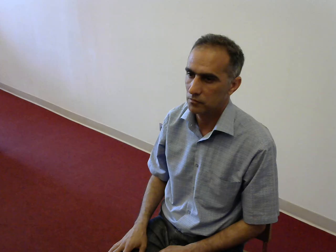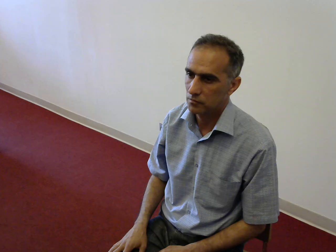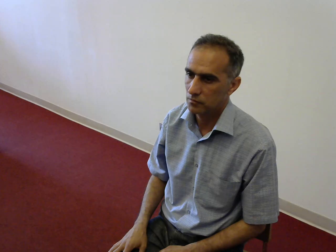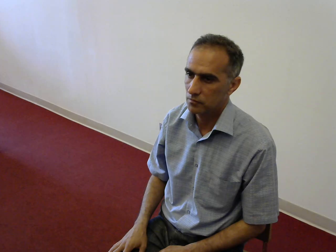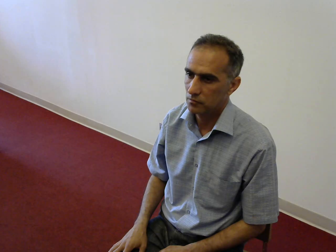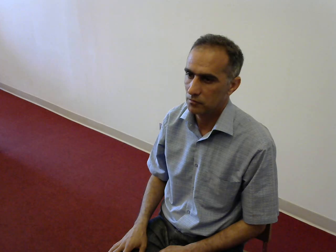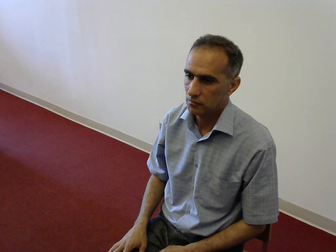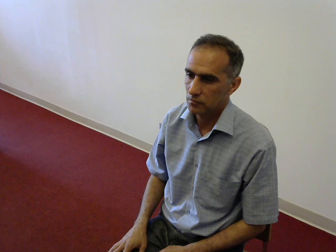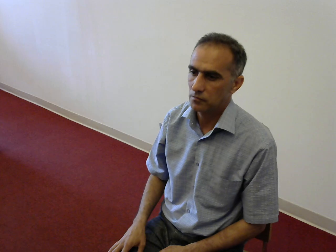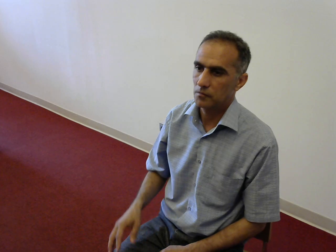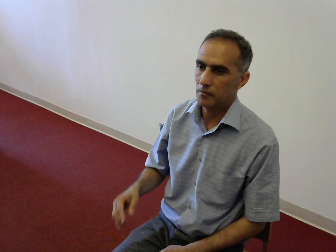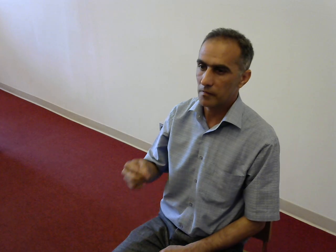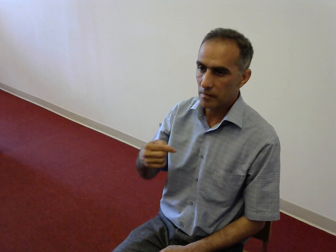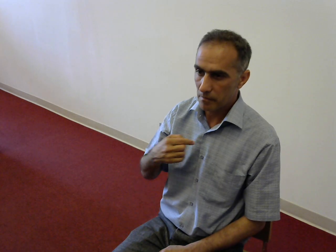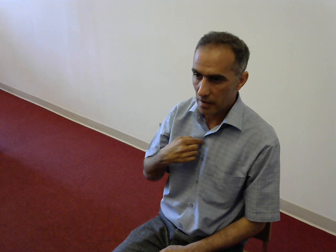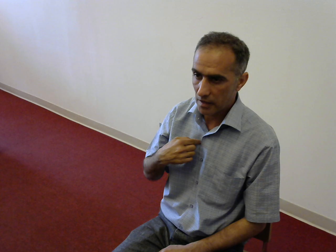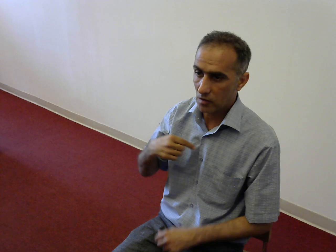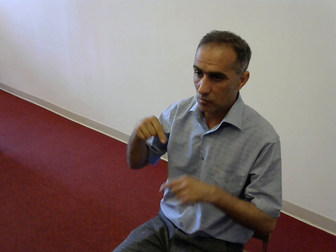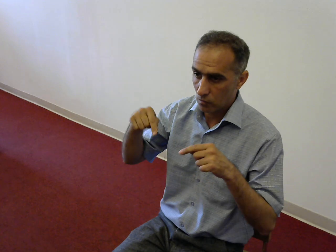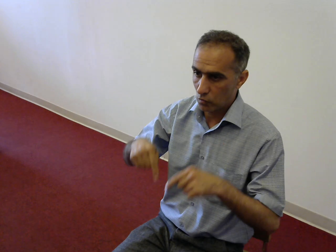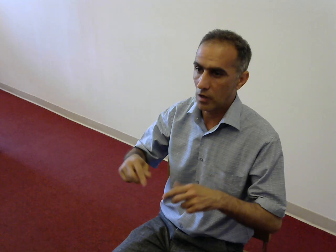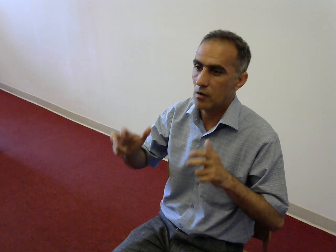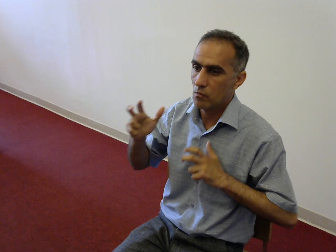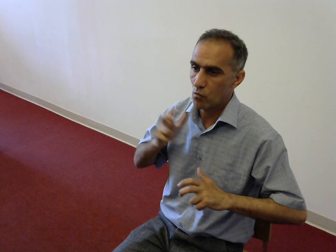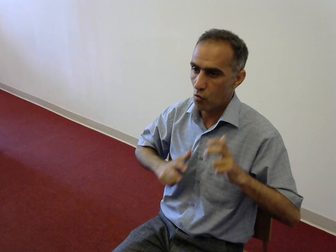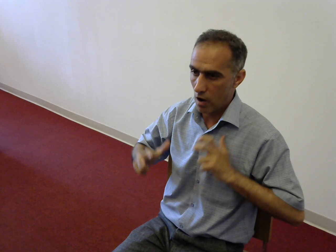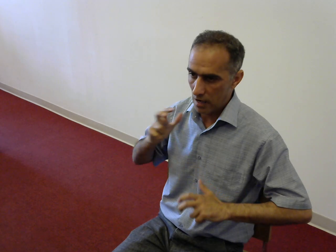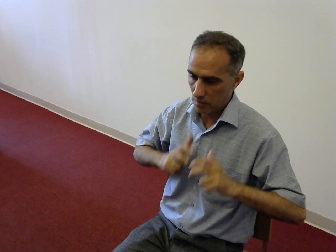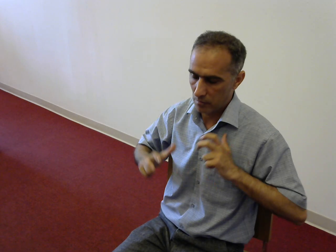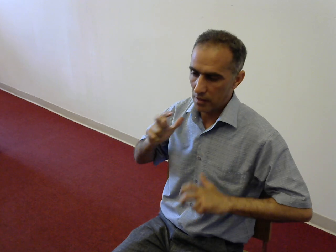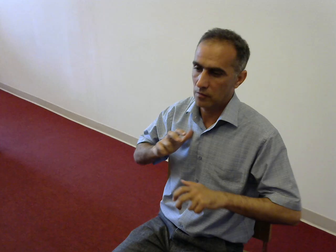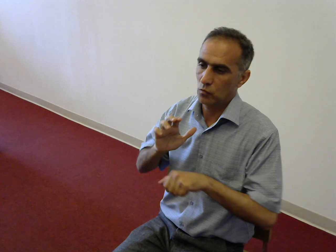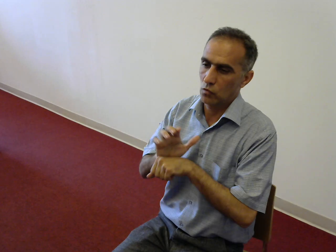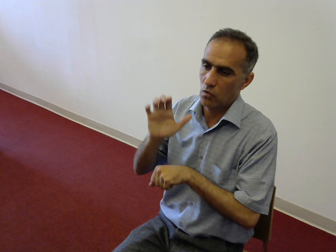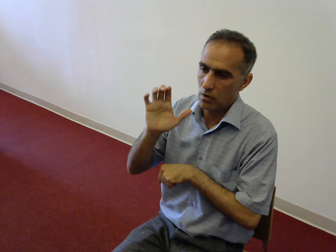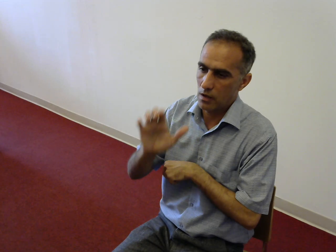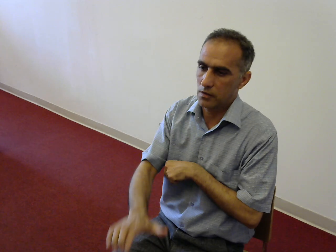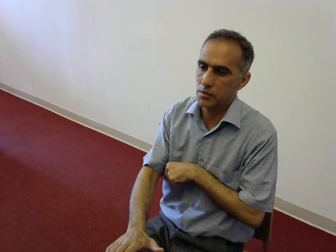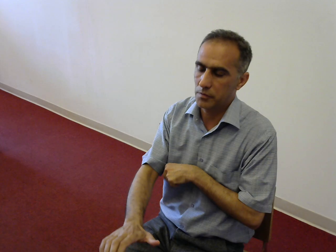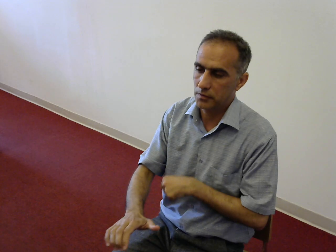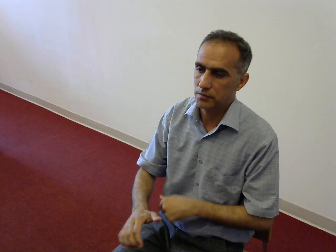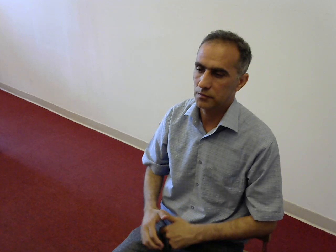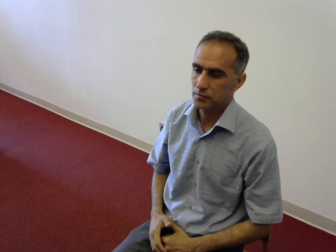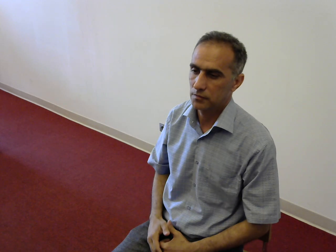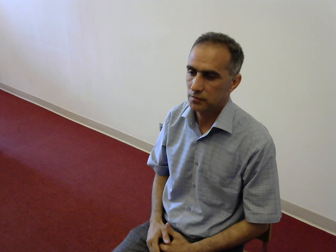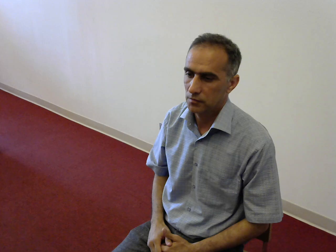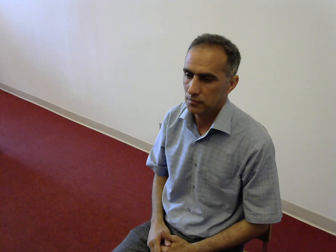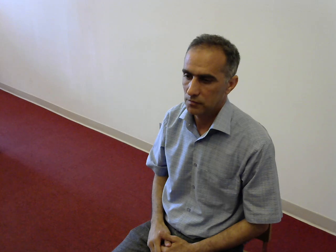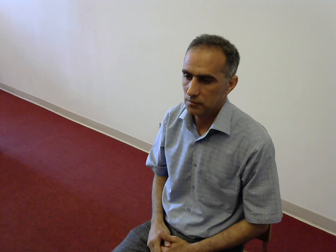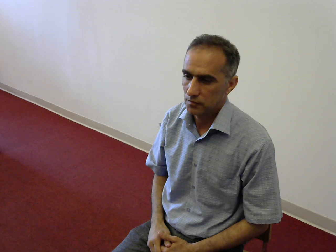Məni bura müəllim göndərib